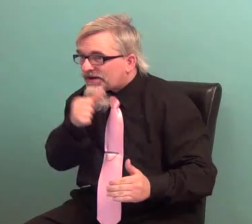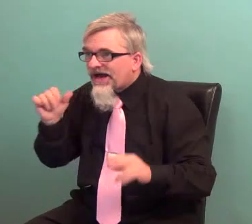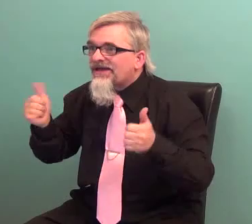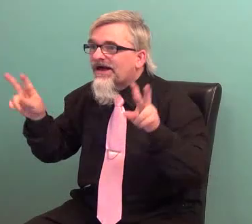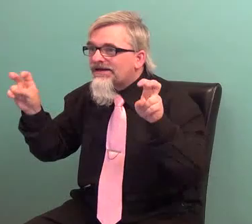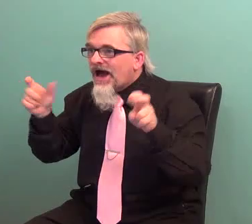Jaki tytuł?